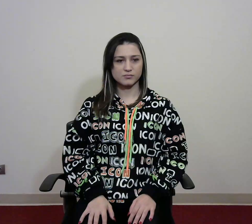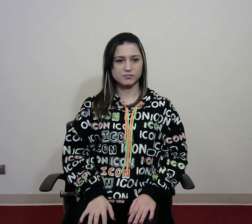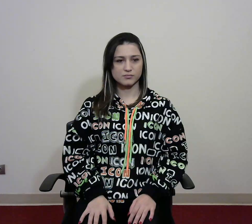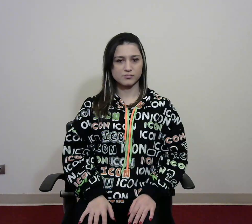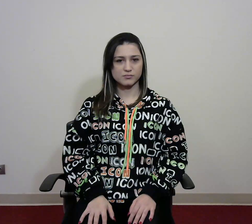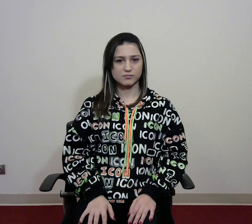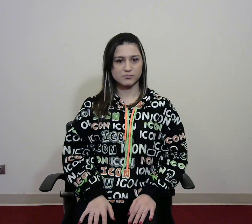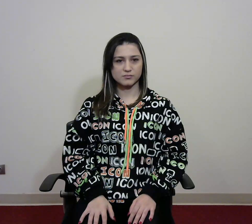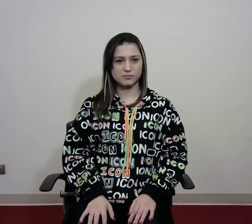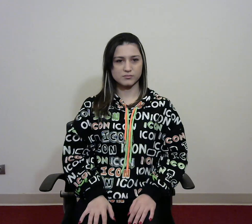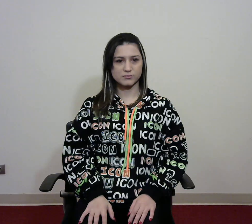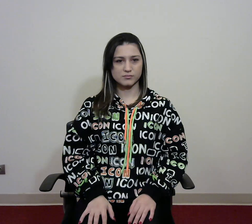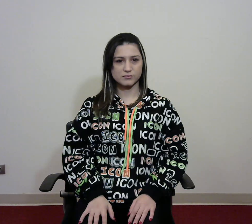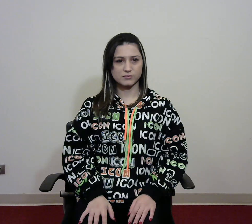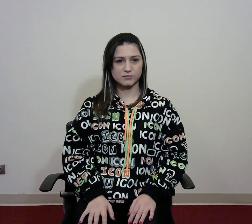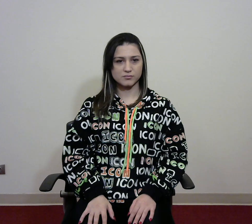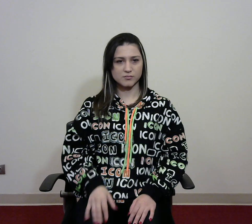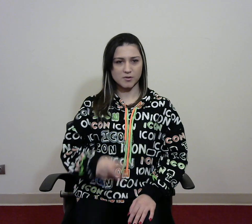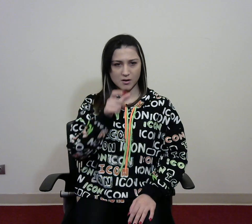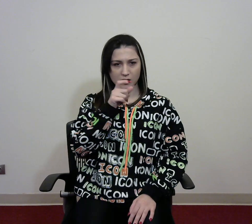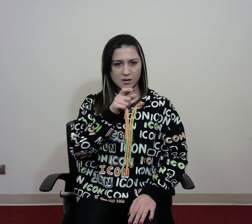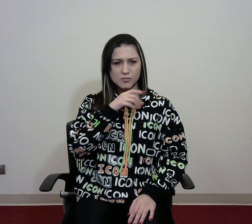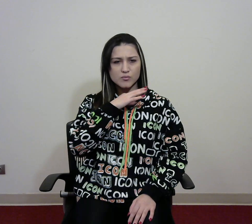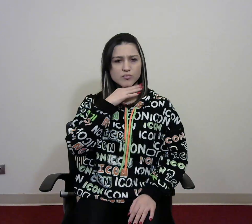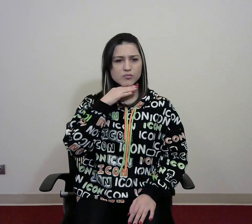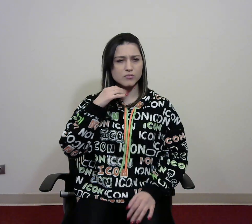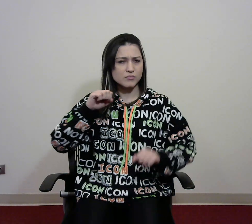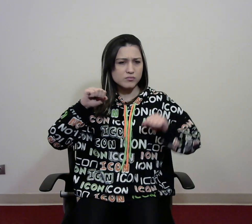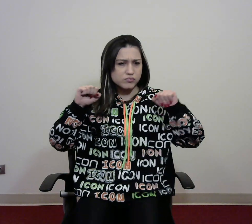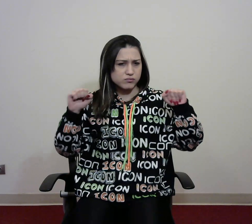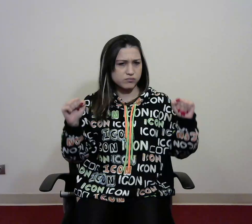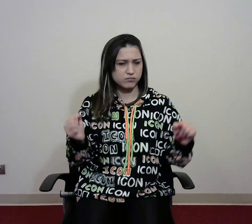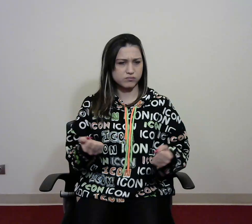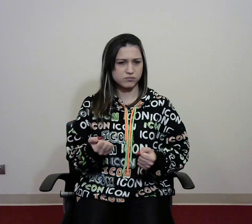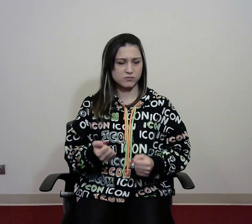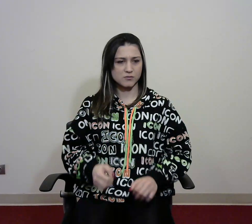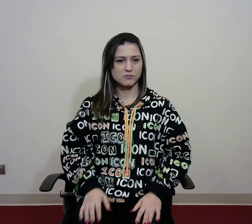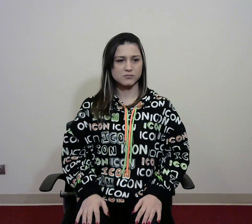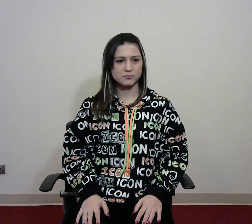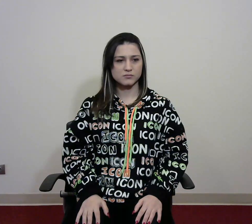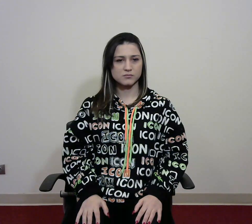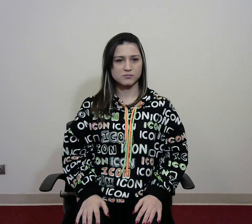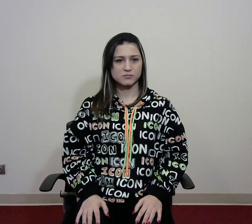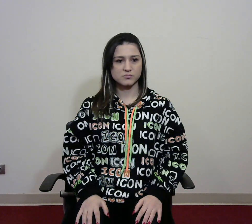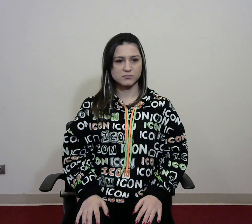Dondurma çox soyuqdur